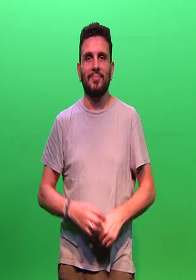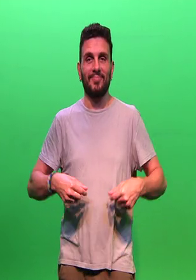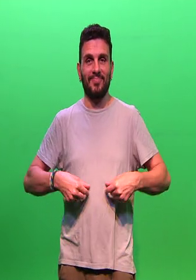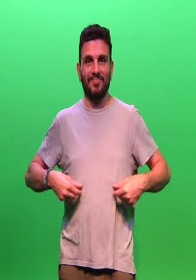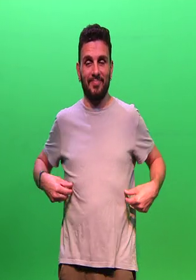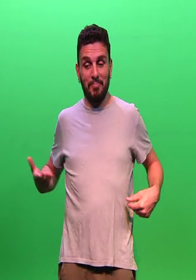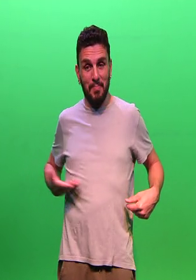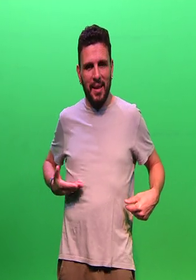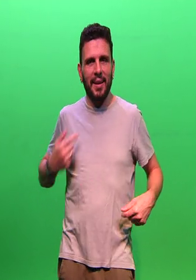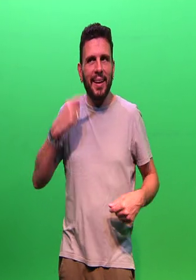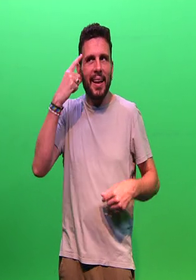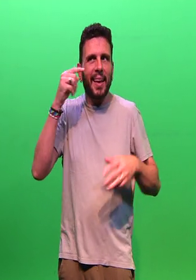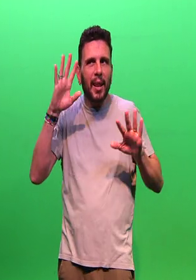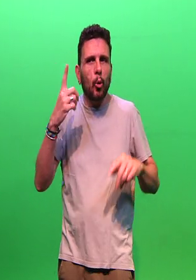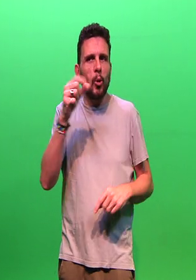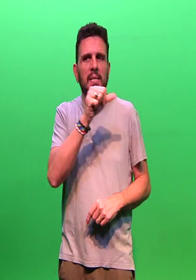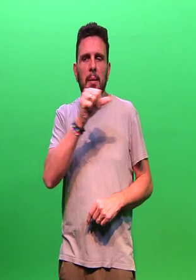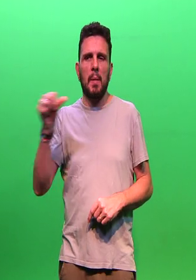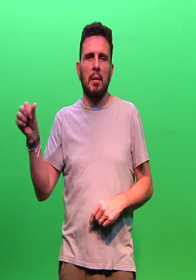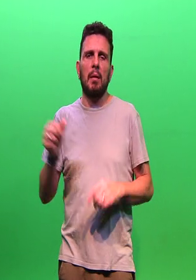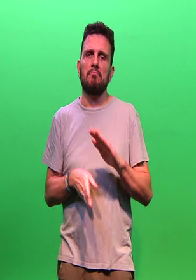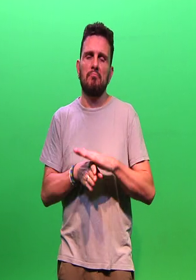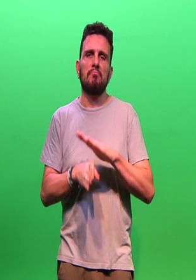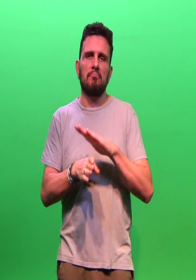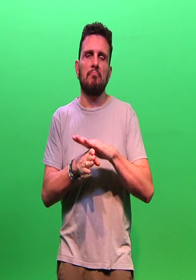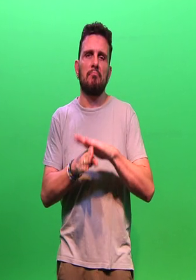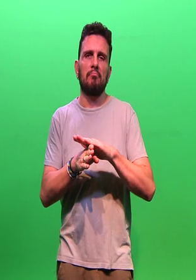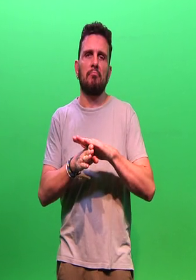Em vaig donar un cop a la costella fa una setmana, crec, i encara em fa mal.